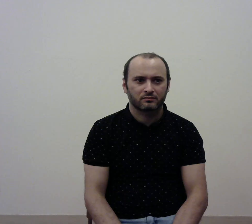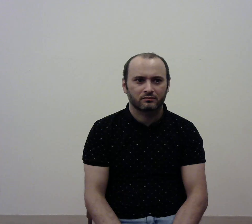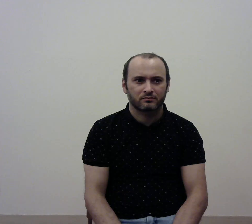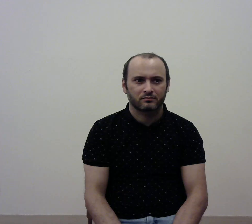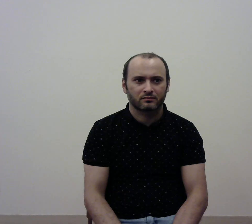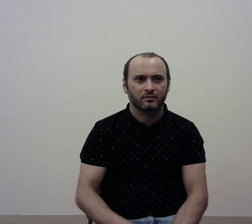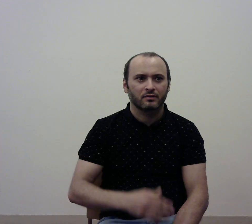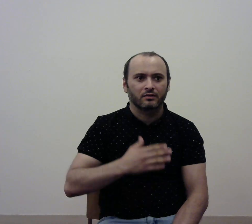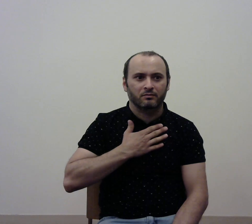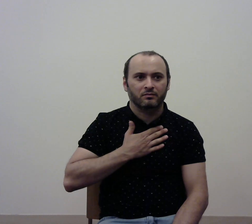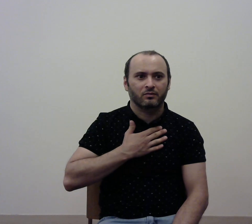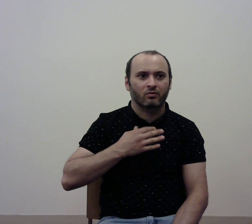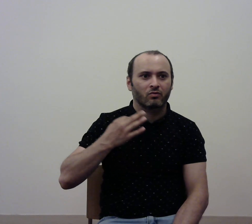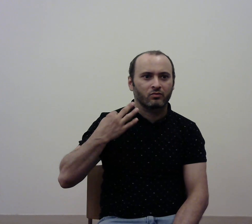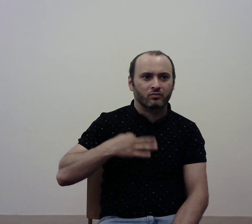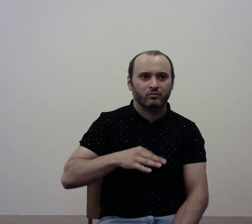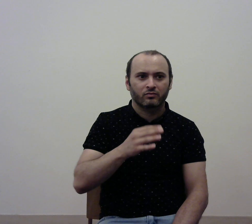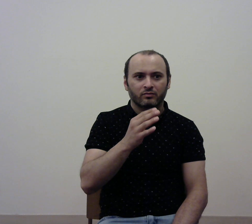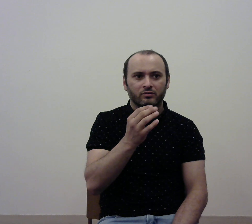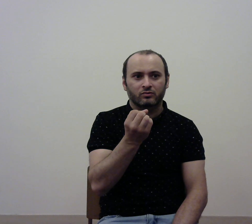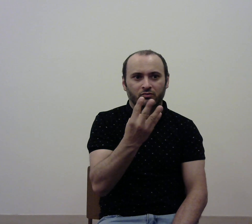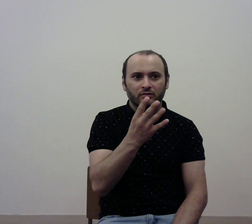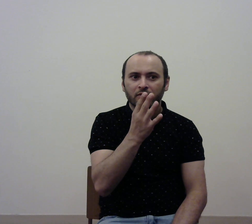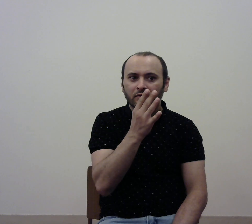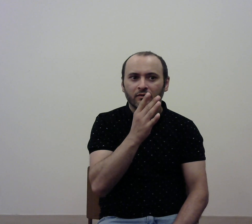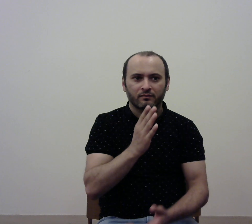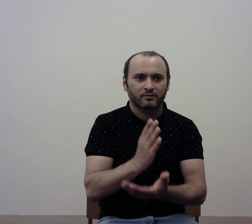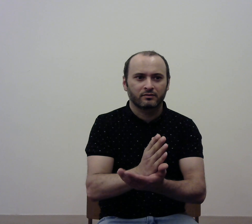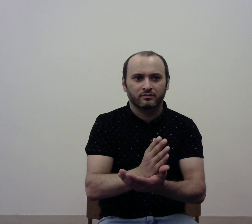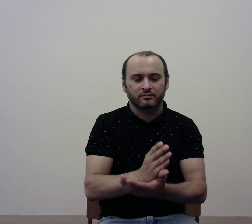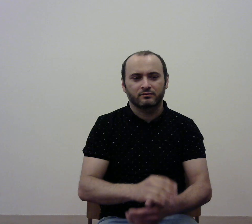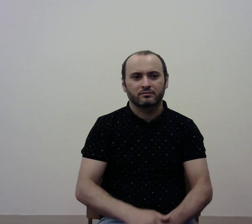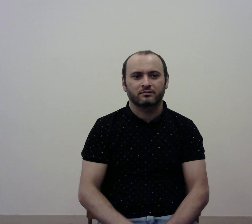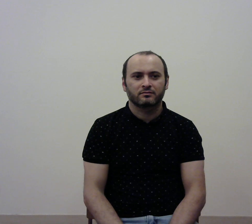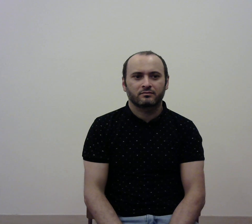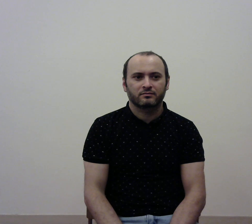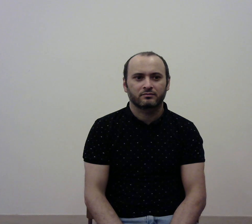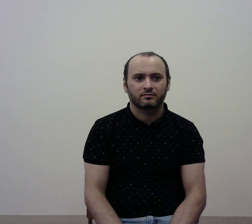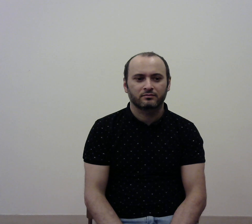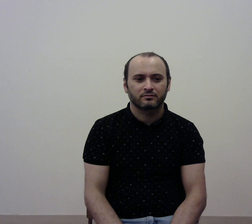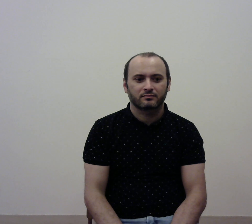Mənim oğlumun 14 yaşı var